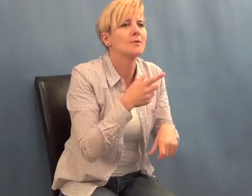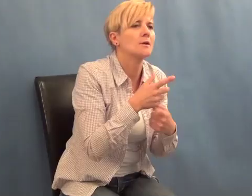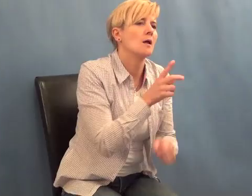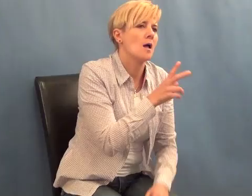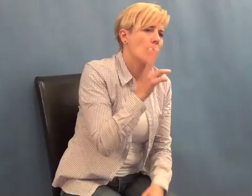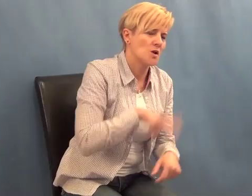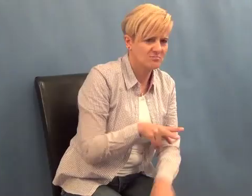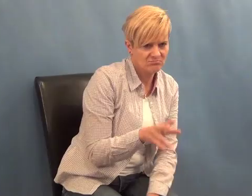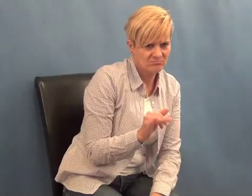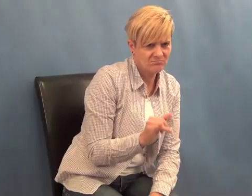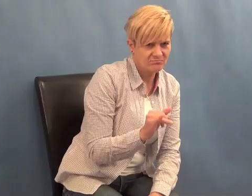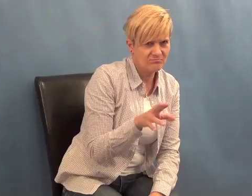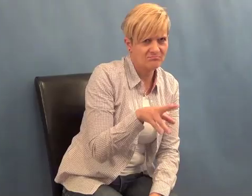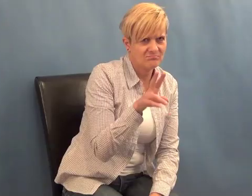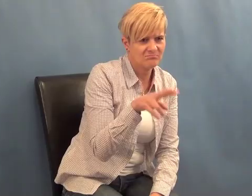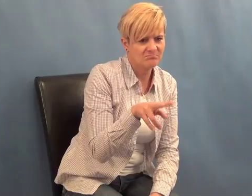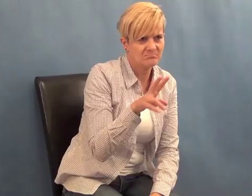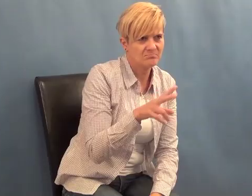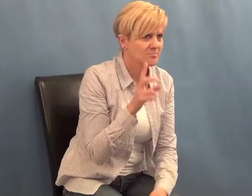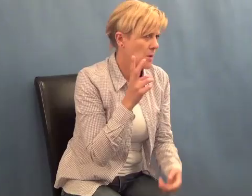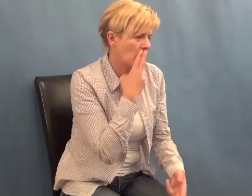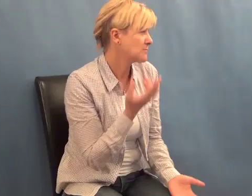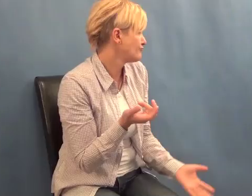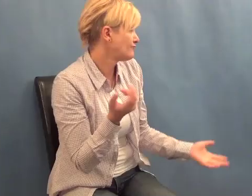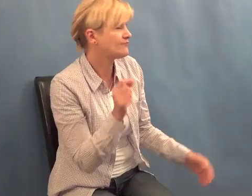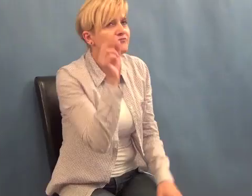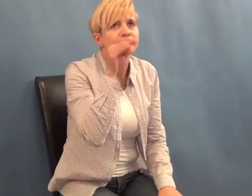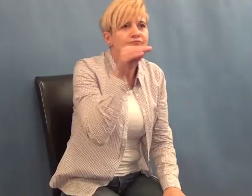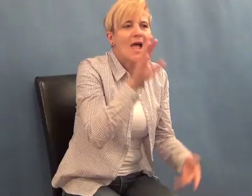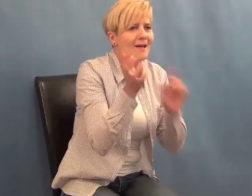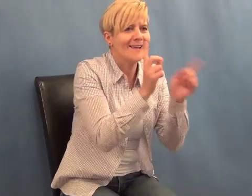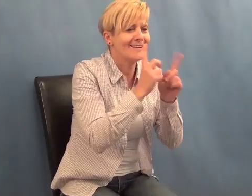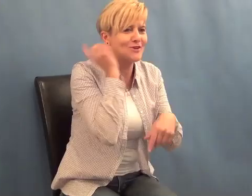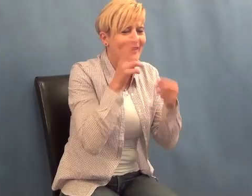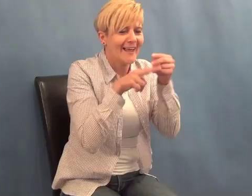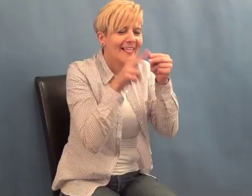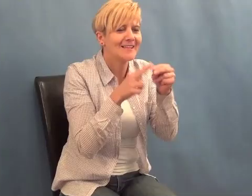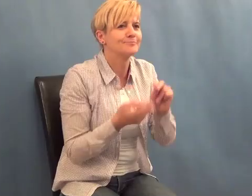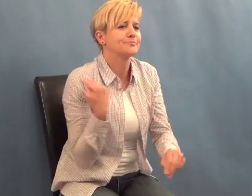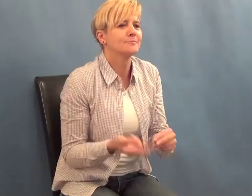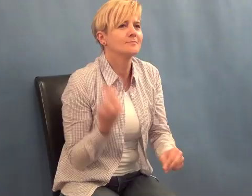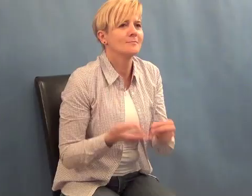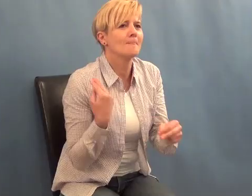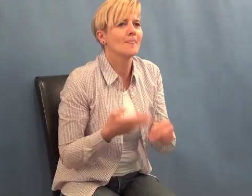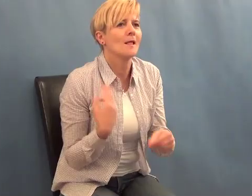Policjant patrzy, zastanawia się, przygląda się, a Charlie Chaplin nieświadomy montuje coś... nie, nie, nie, nakłada coś i wyrzuca za siebie, wyrzuca, wyrzuca, wyrzuca.